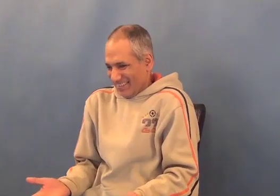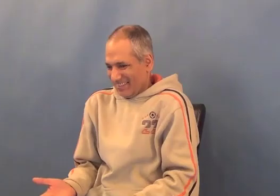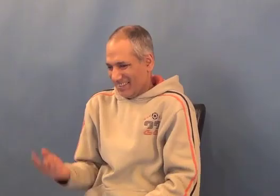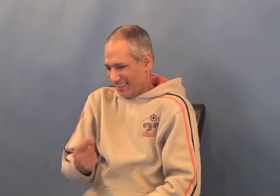Myśleć.